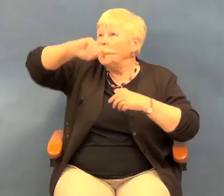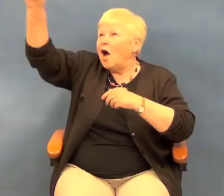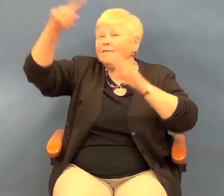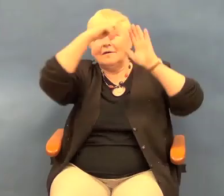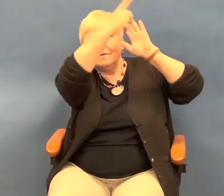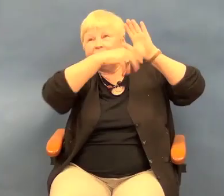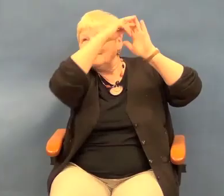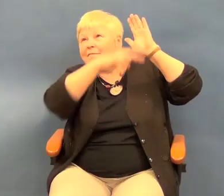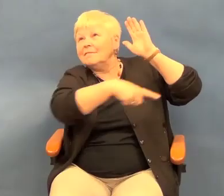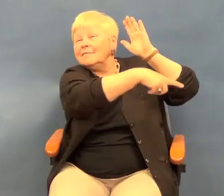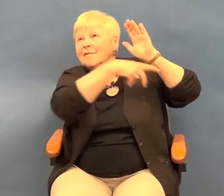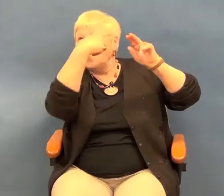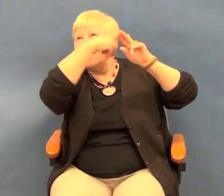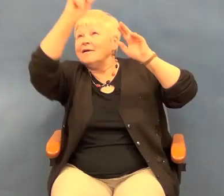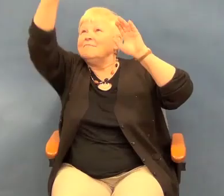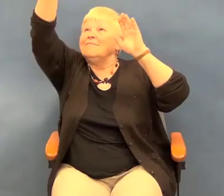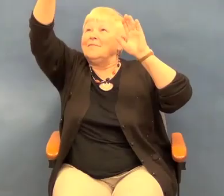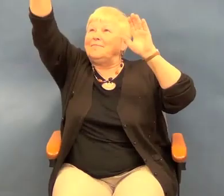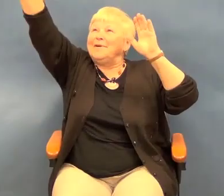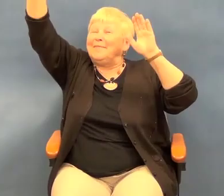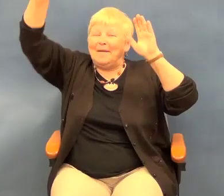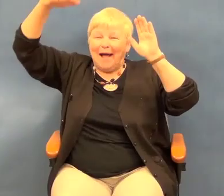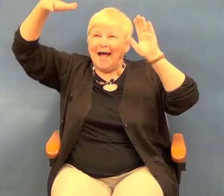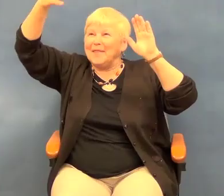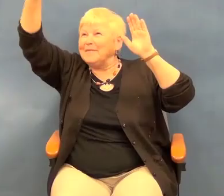Jak pada, to co, znaki mamy skierowane w stronę nieba postawić, że jest zakaz padania deszczu?